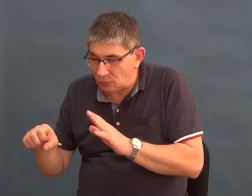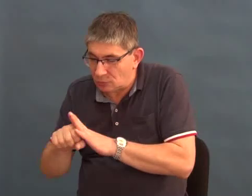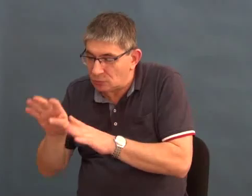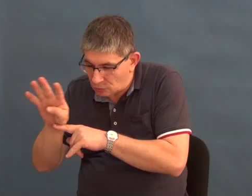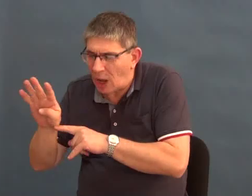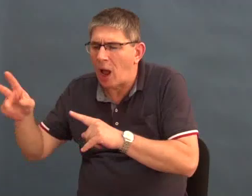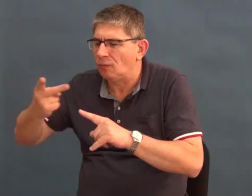Do czternastej.